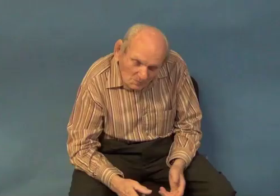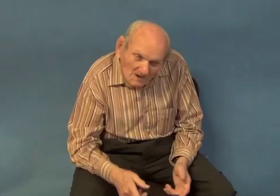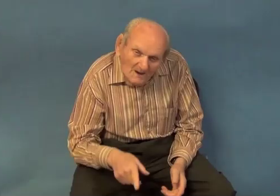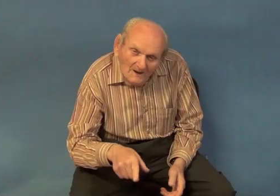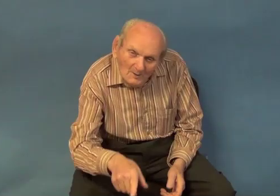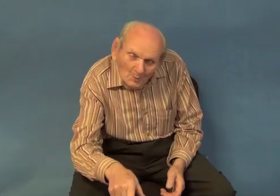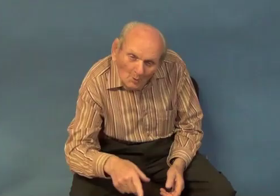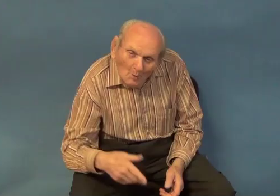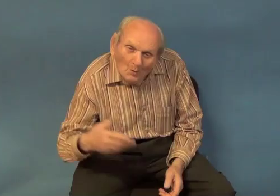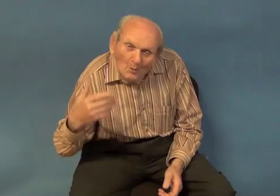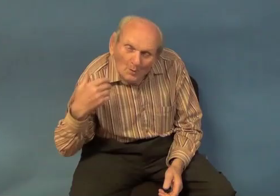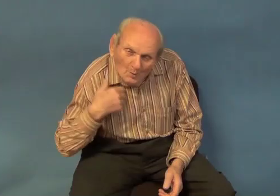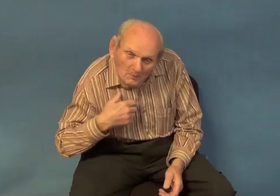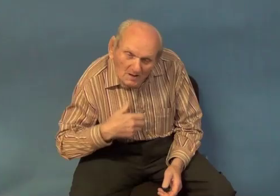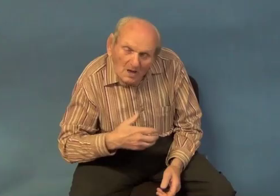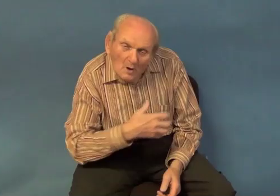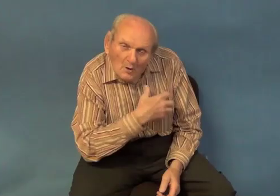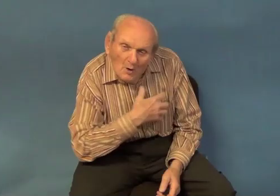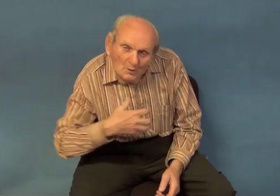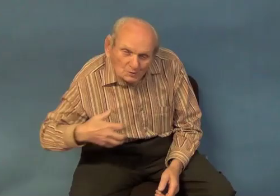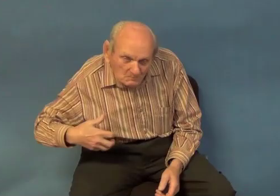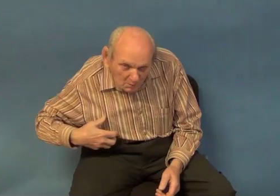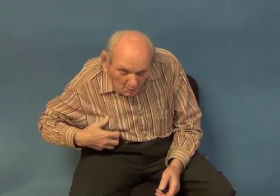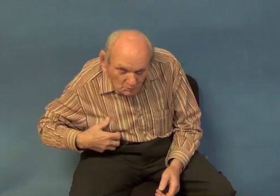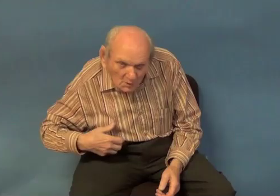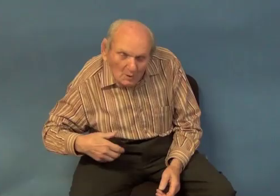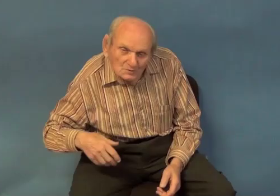Tam było gospodarstwo.